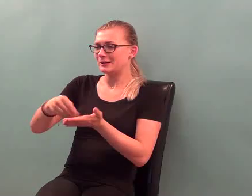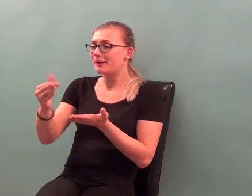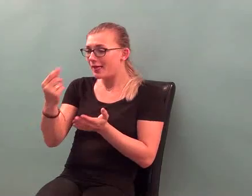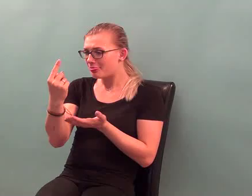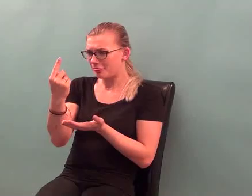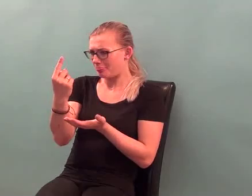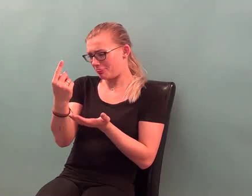"Ile? Jeden."